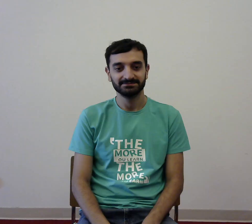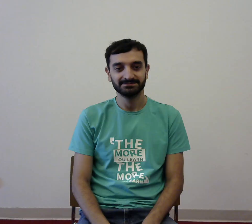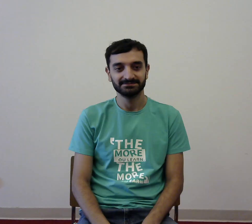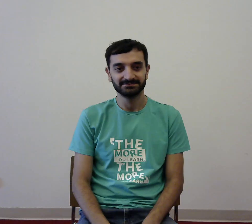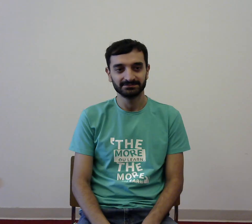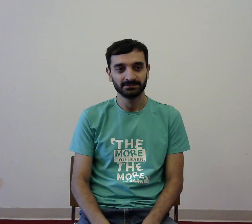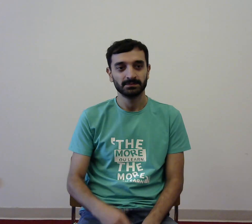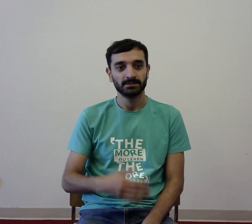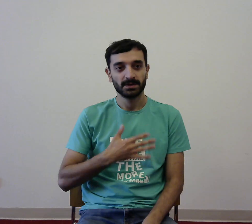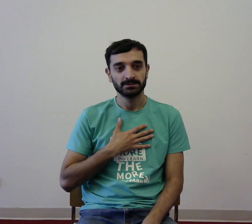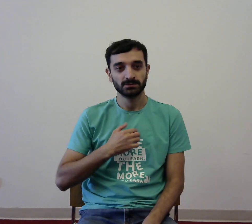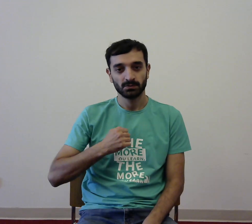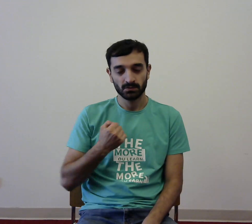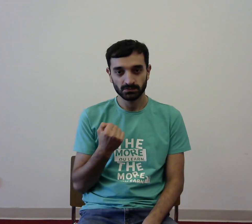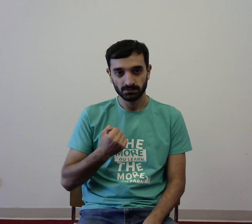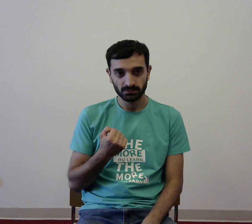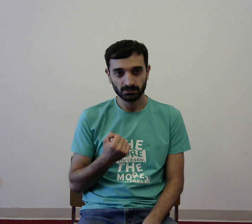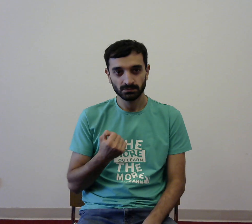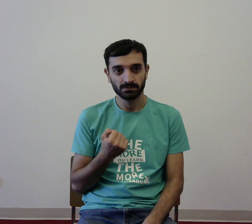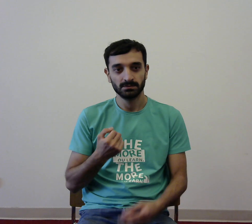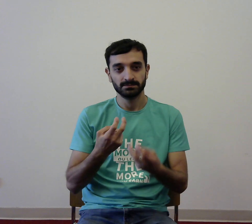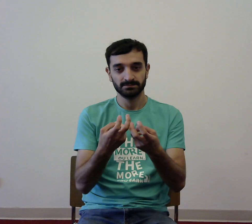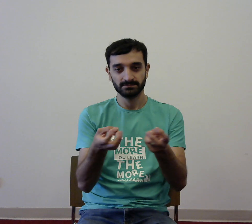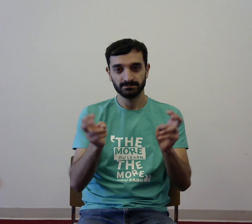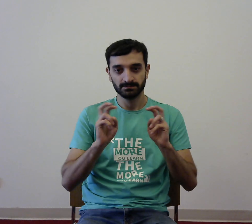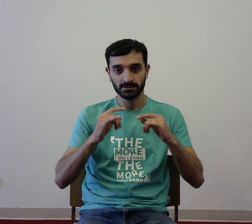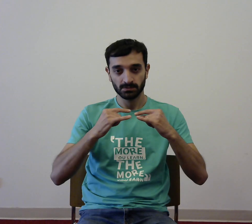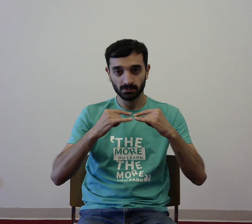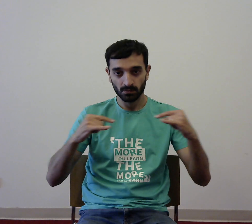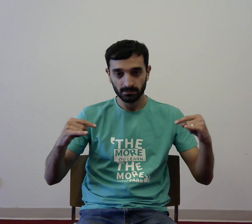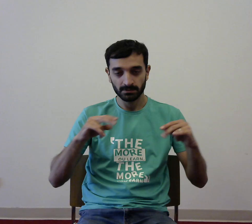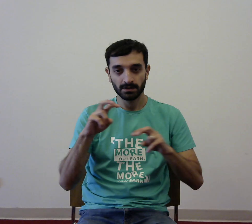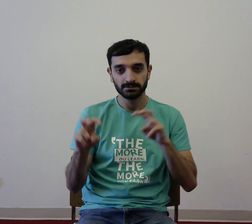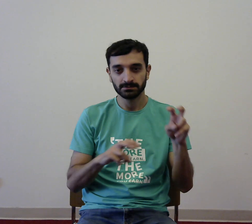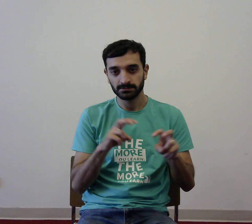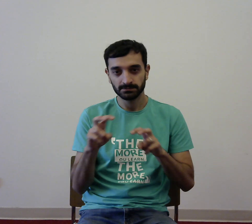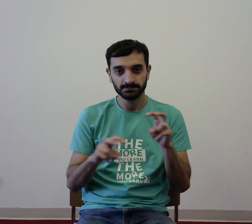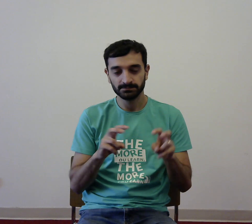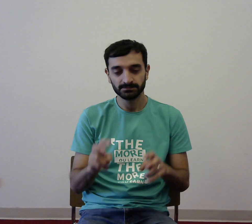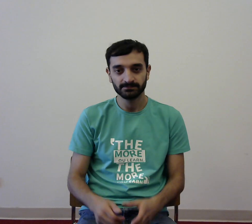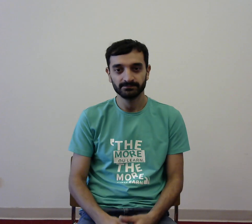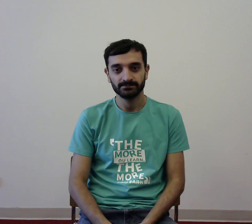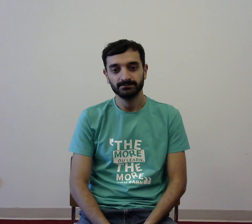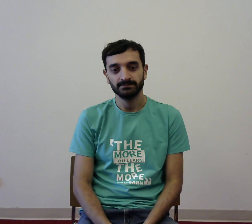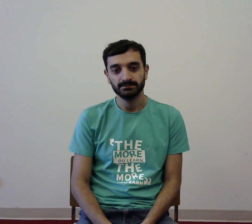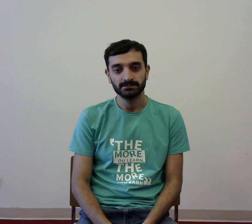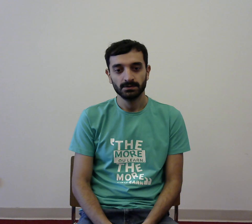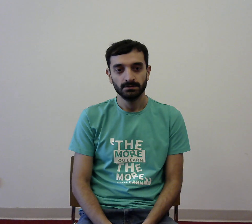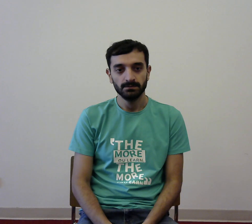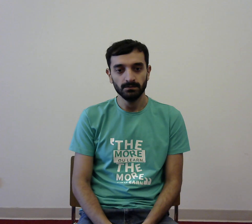Mən dostlarımın olduğu masanı axtarıram